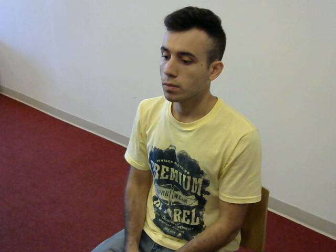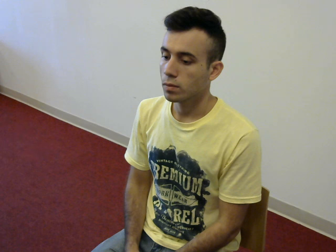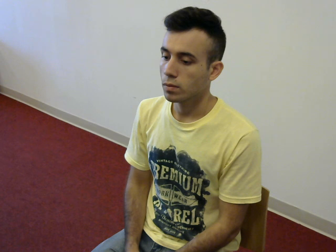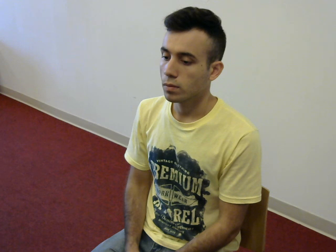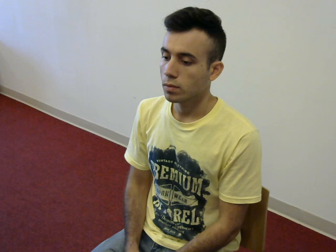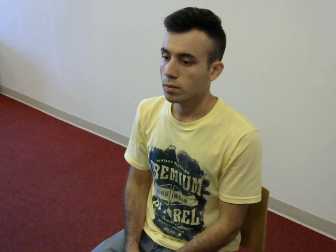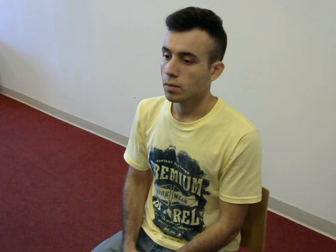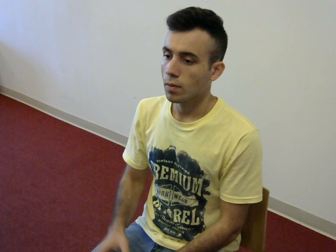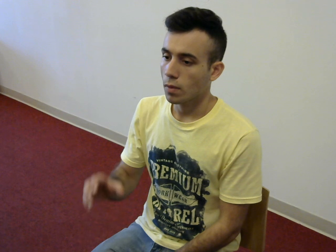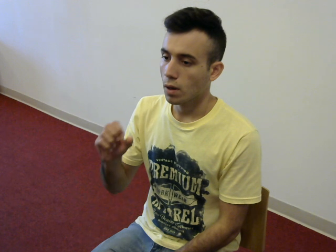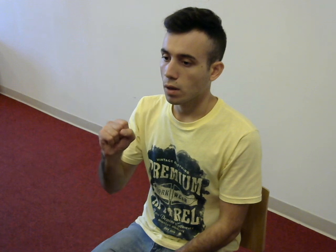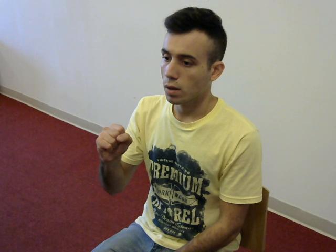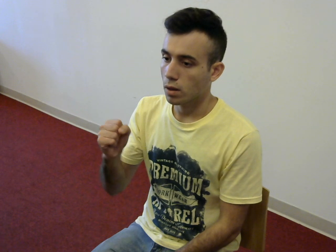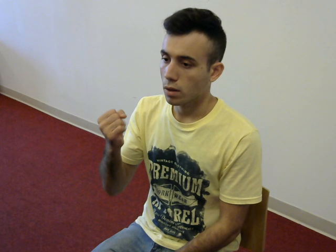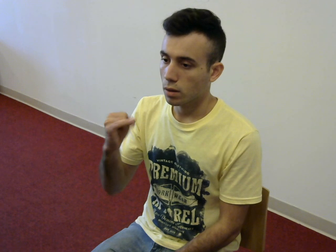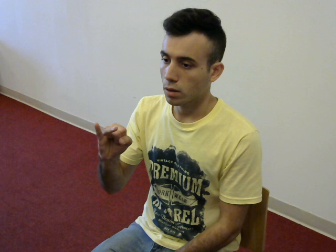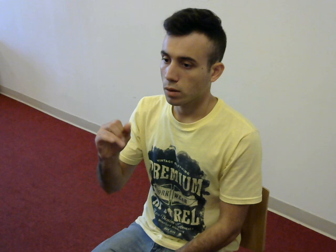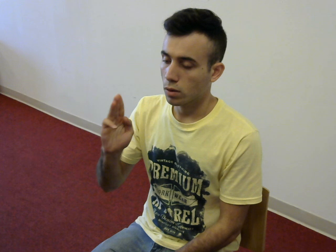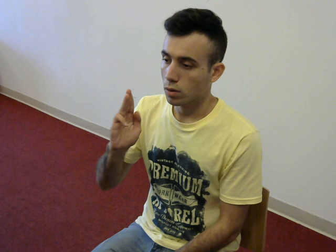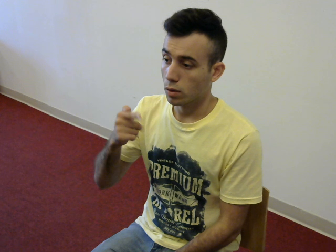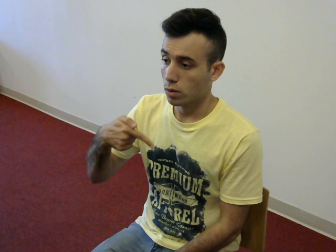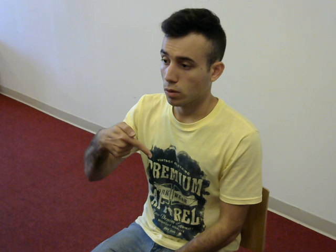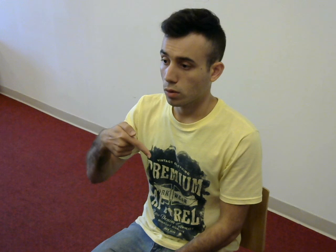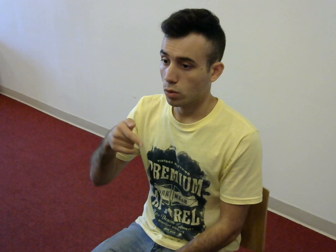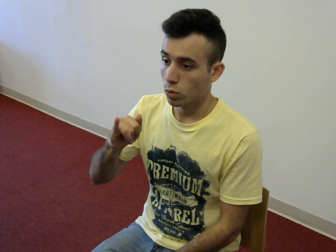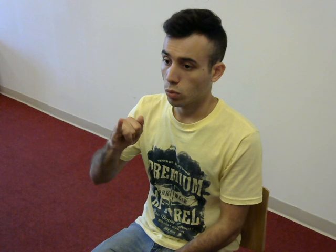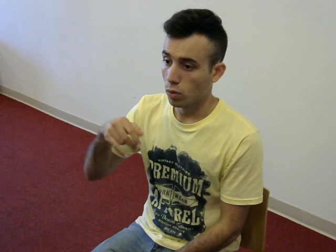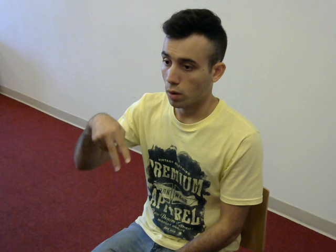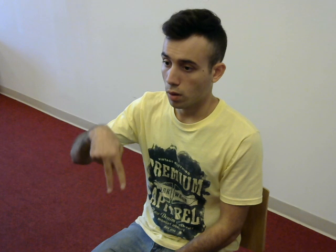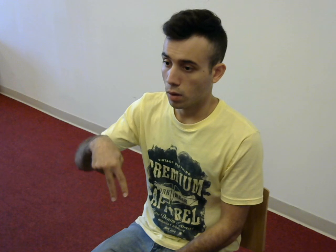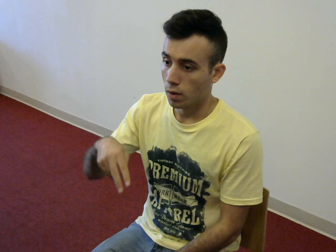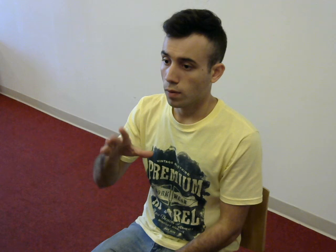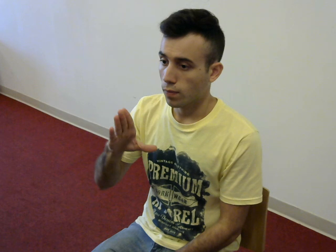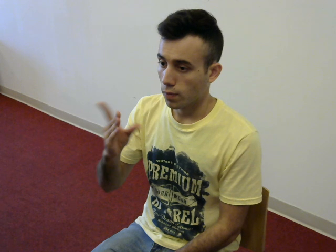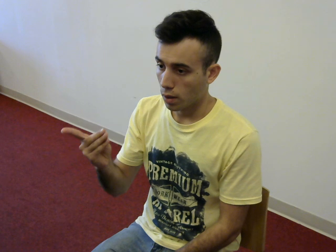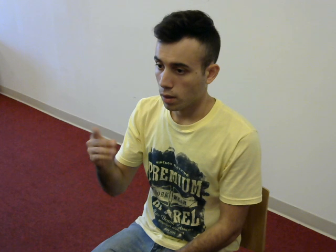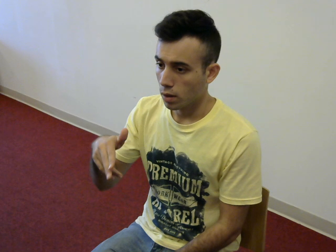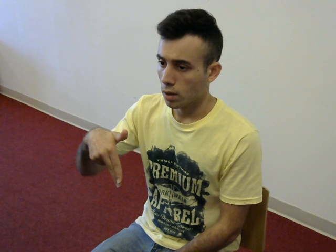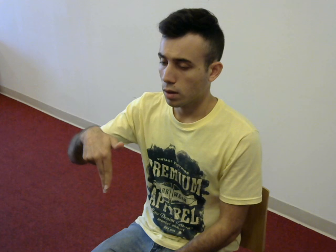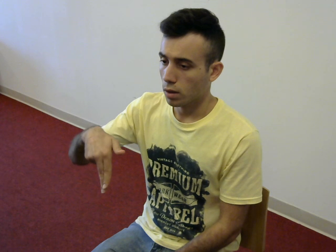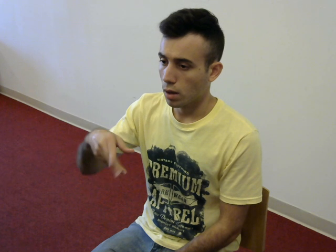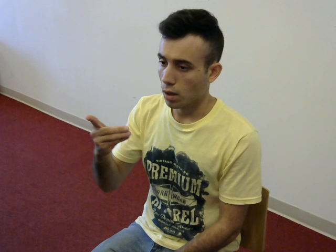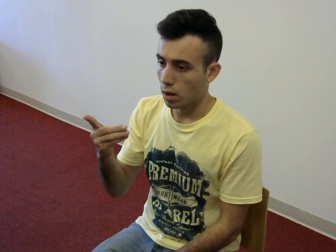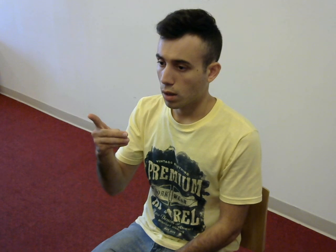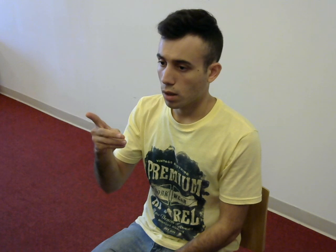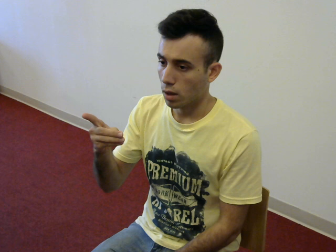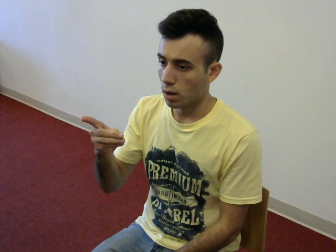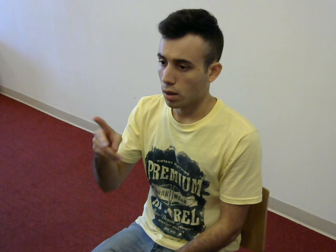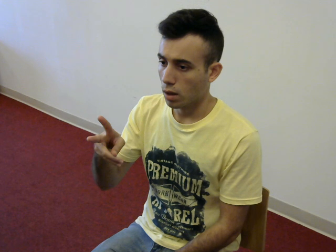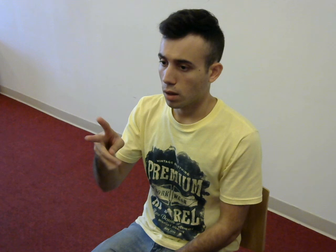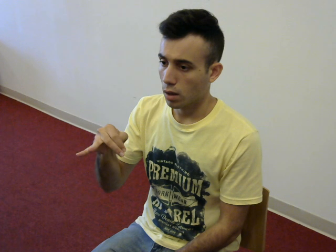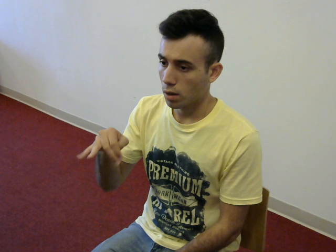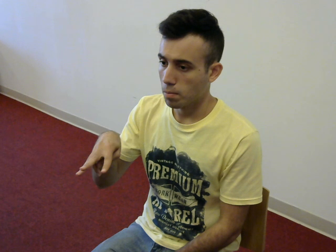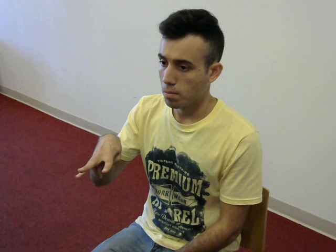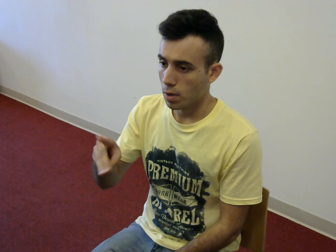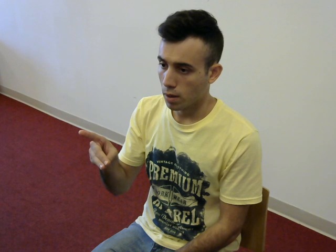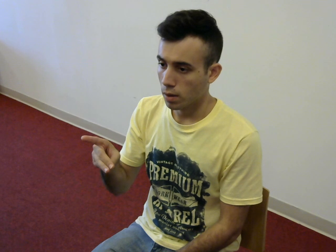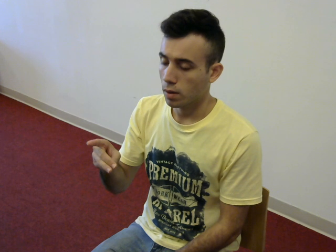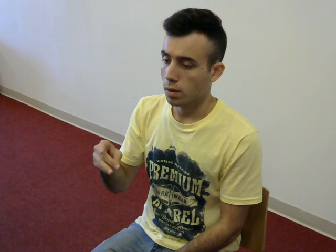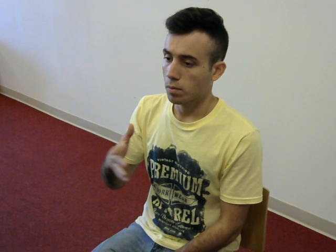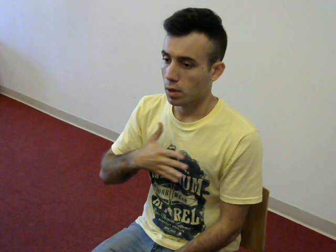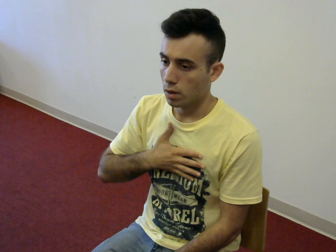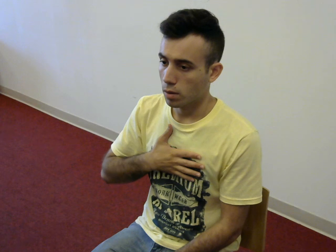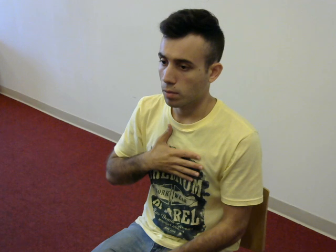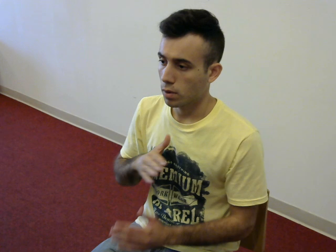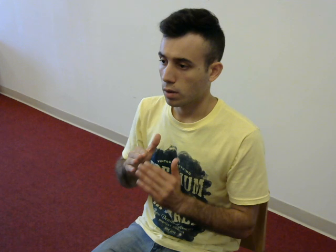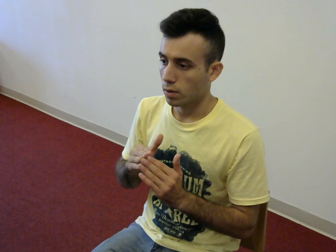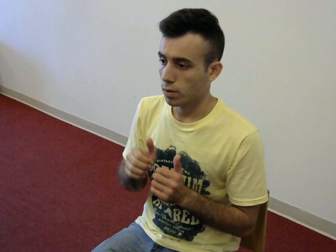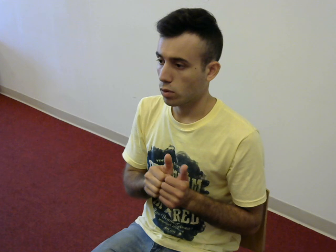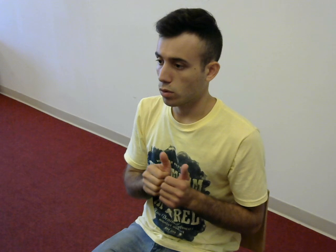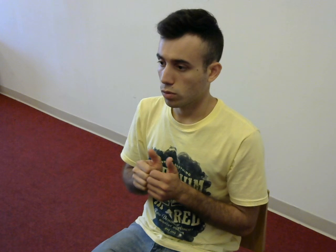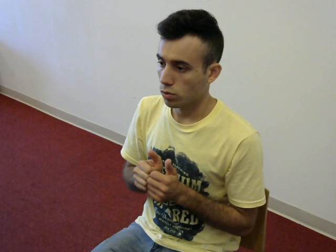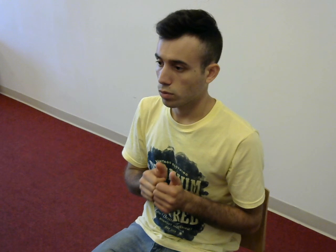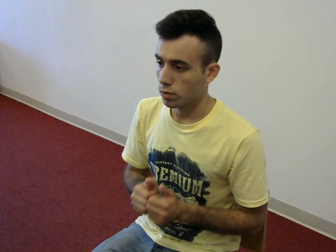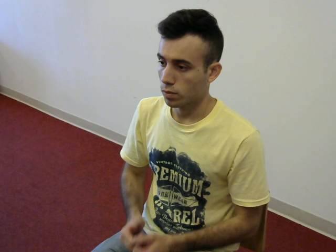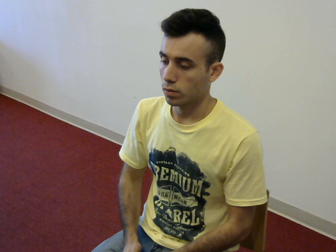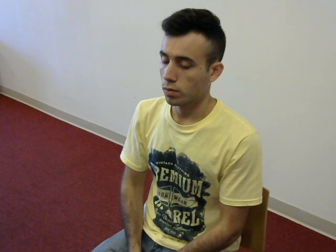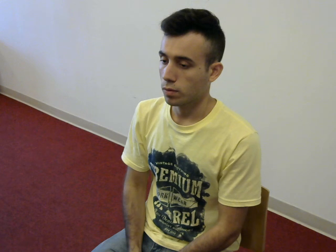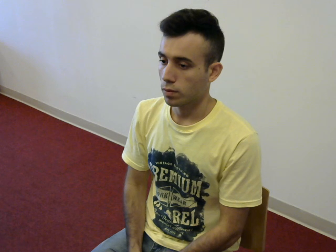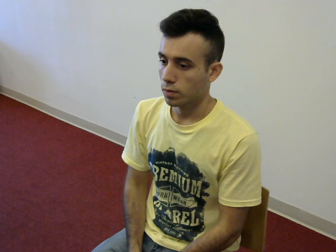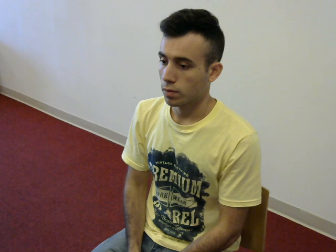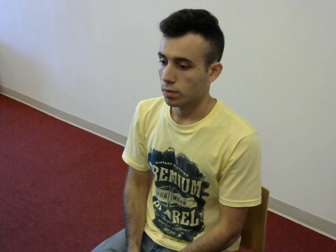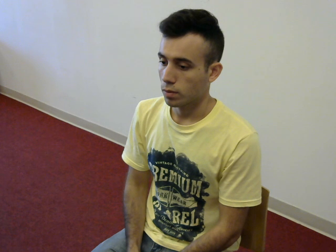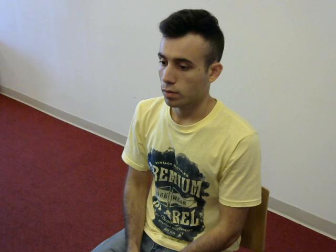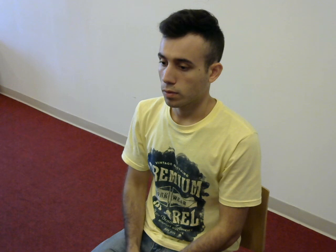Aygül və Həlimə mənim qonşularımdır